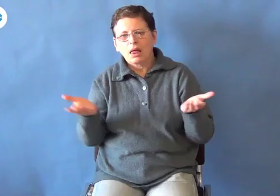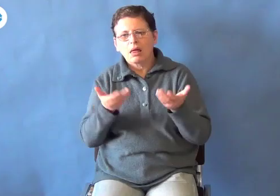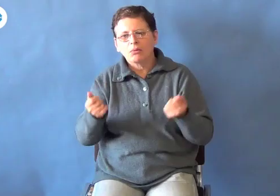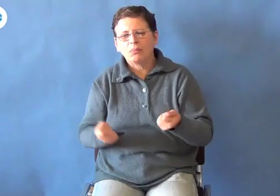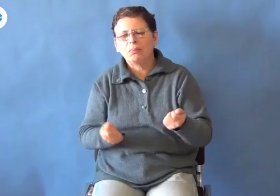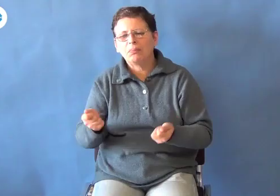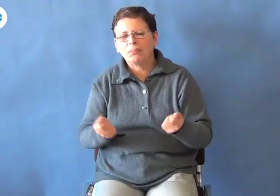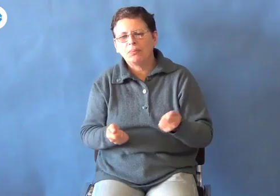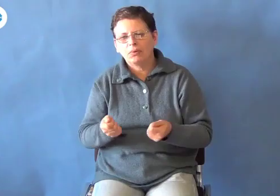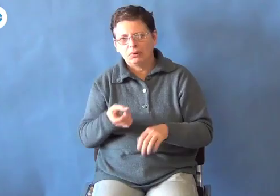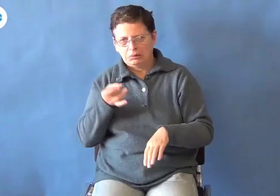Powoli jedzie autem.